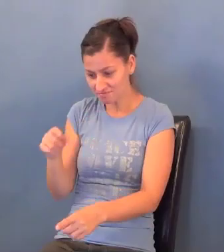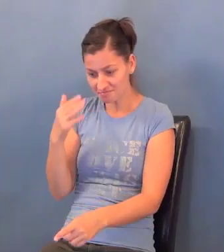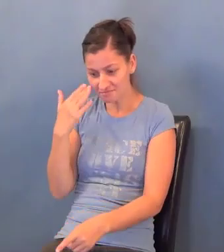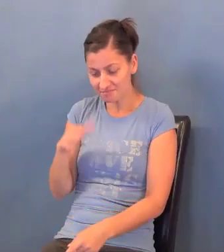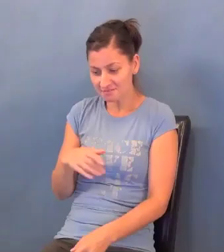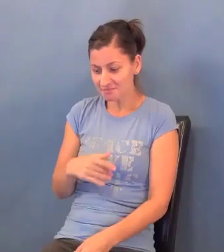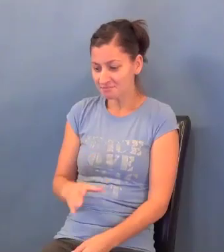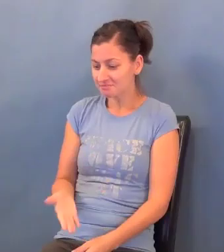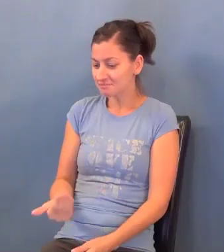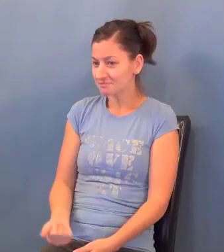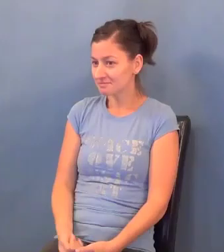Nie znam, nie wiem, co to jest.